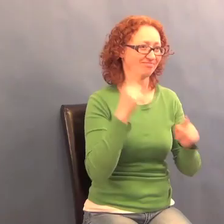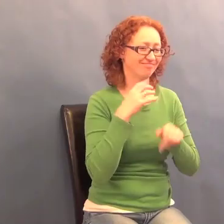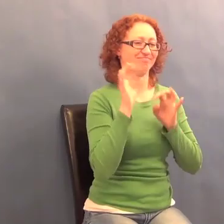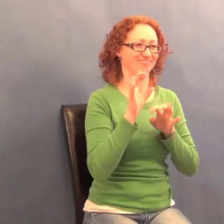Głowa odchyla się do tyłu.